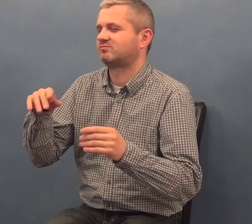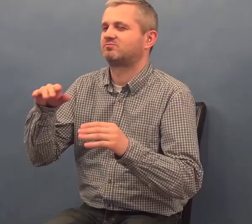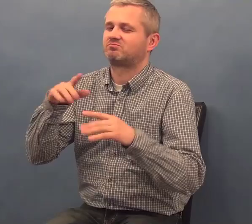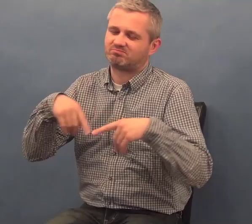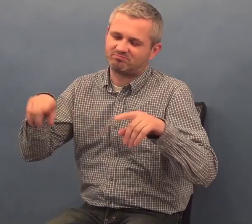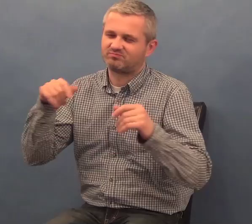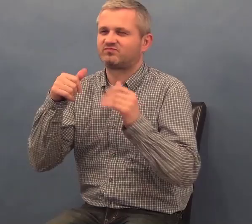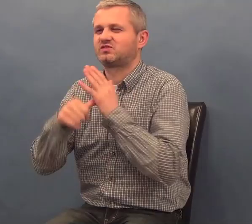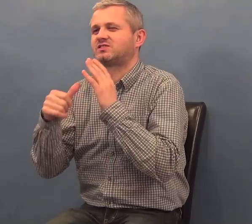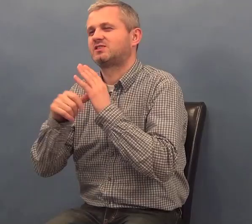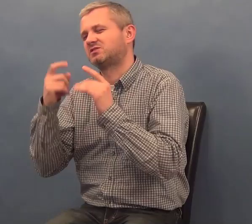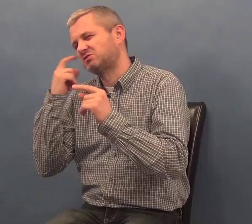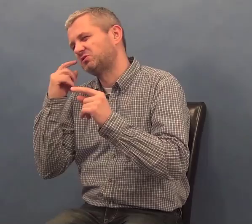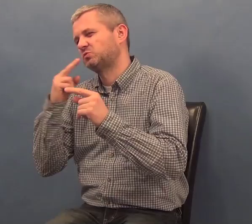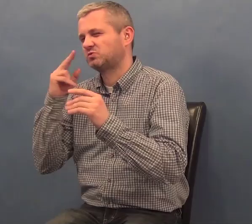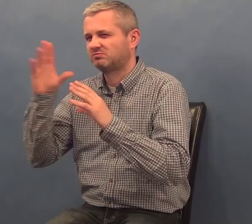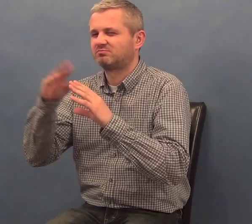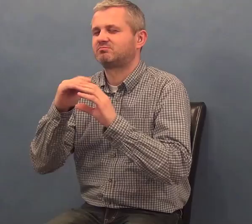Jest grupa wycieczkowa, słyszący i głusi razem.